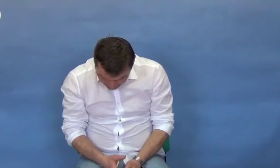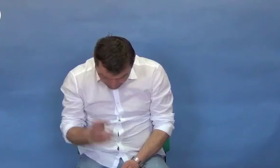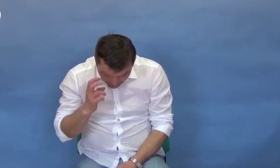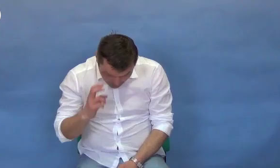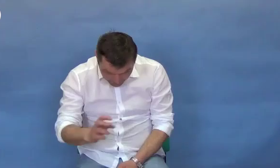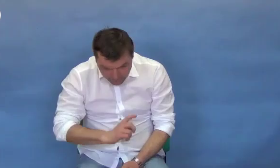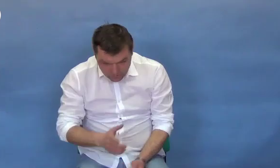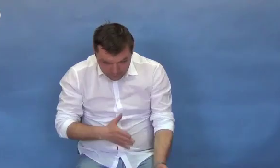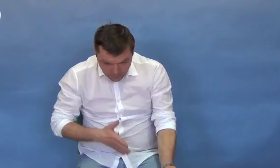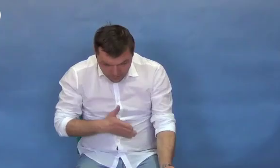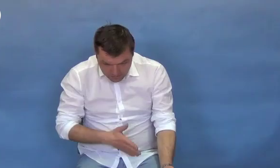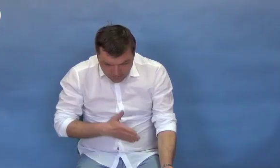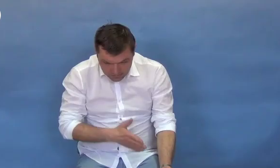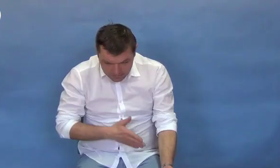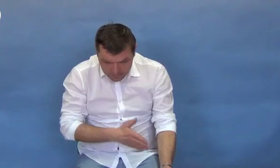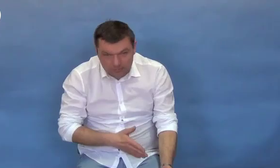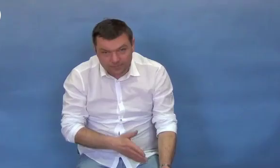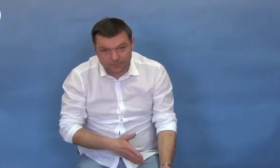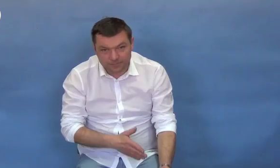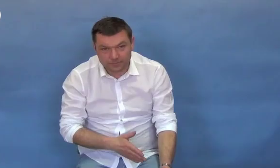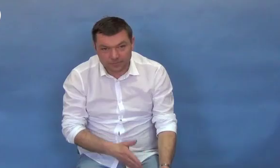Tramwaj czy pociąg?